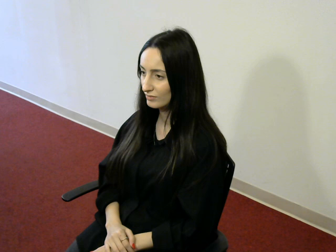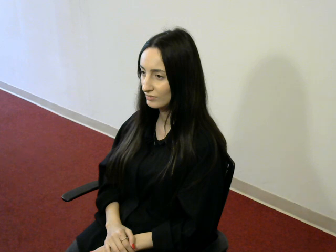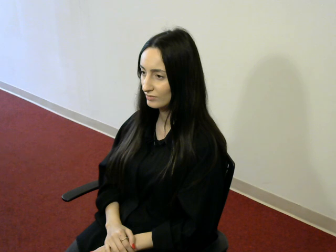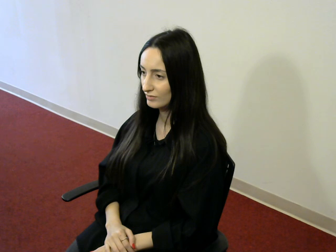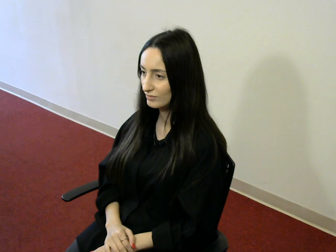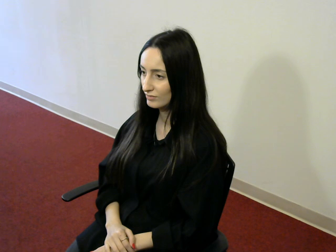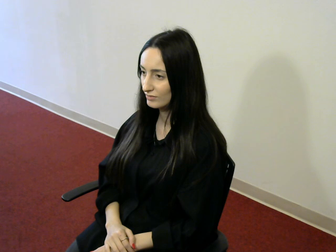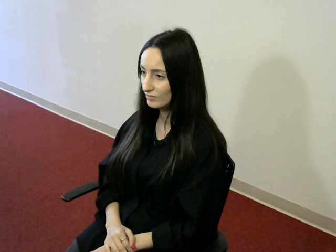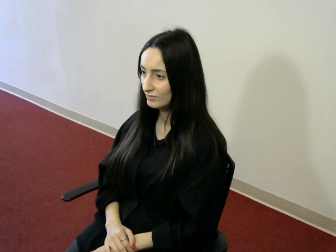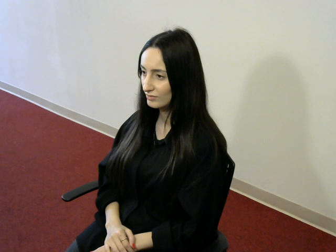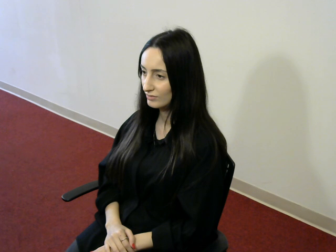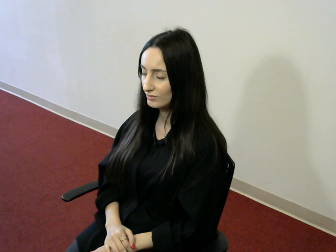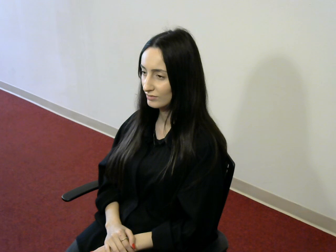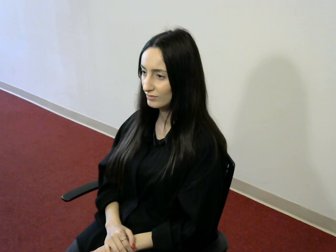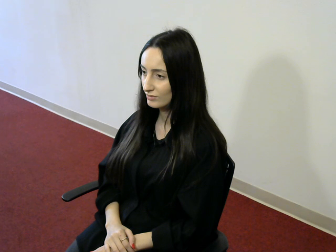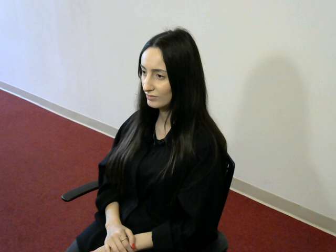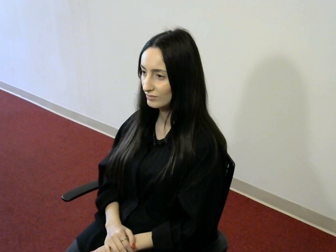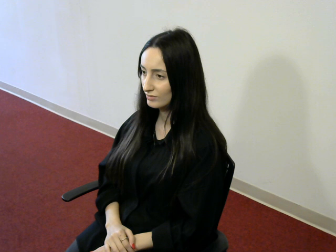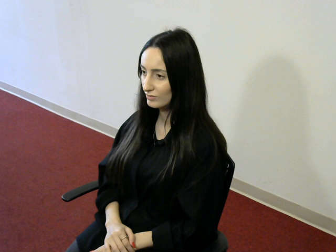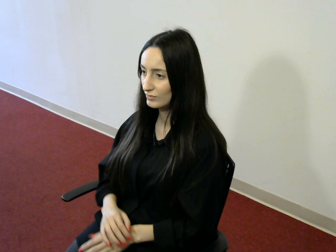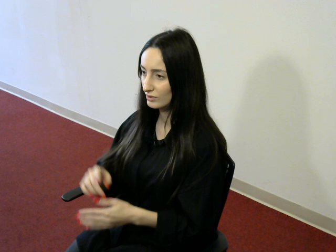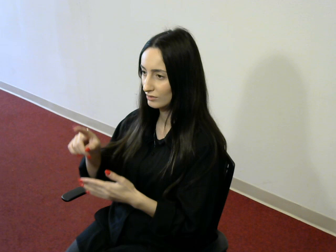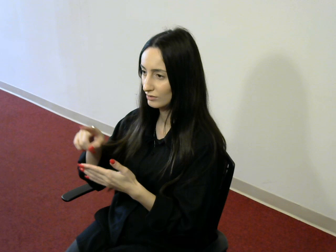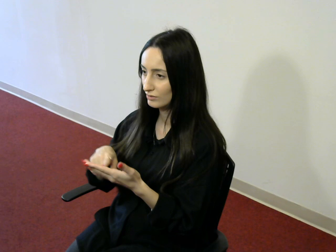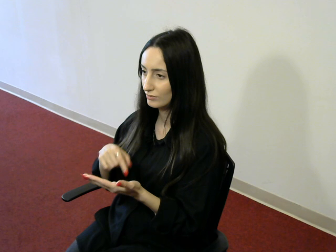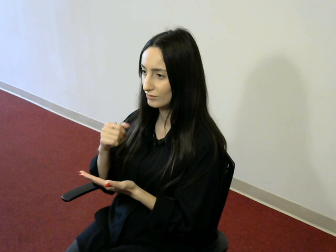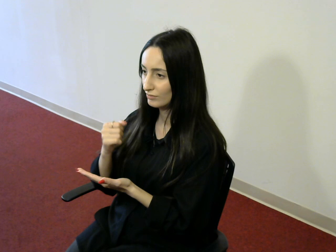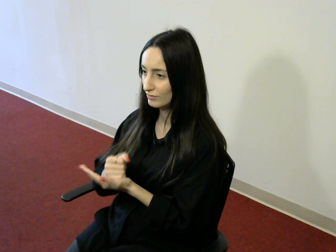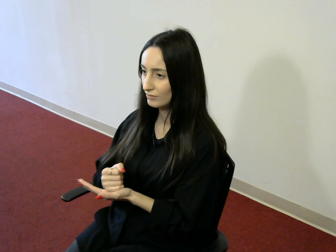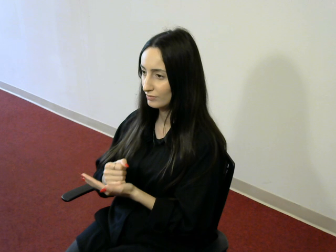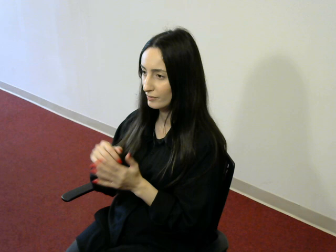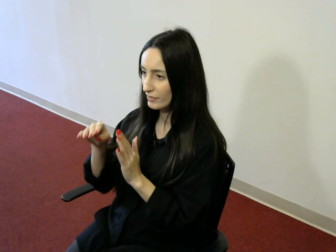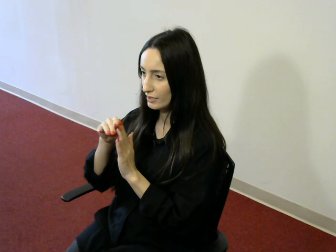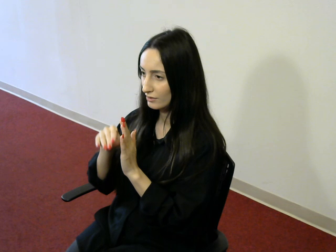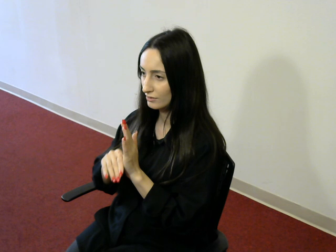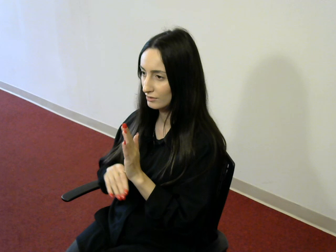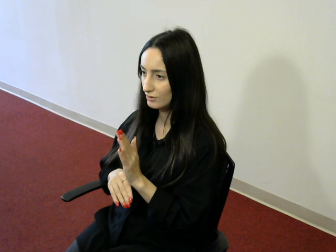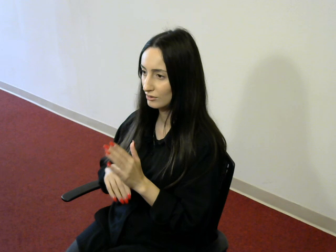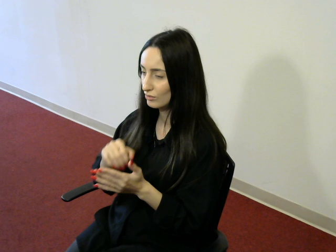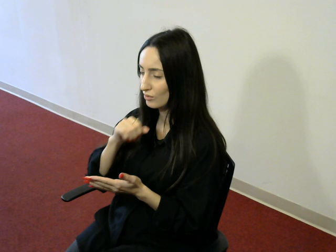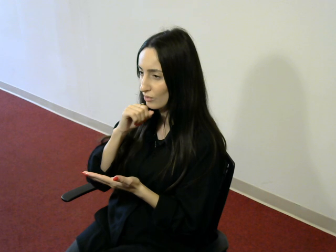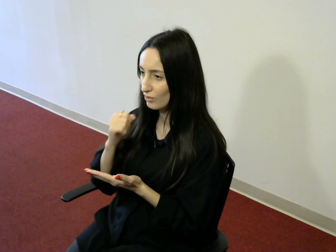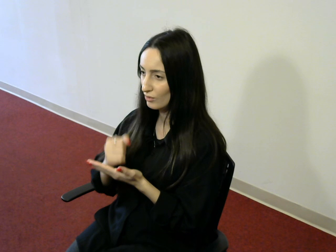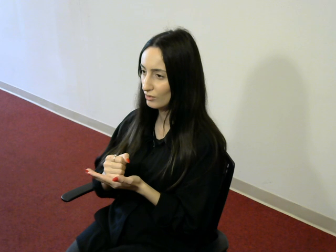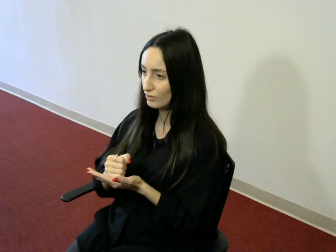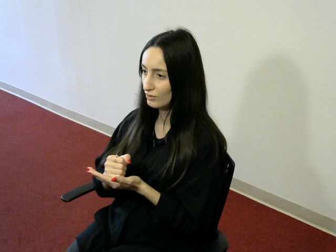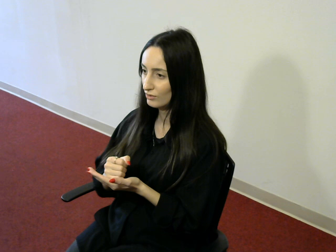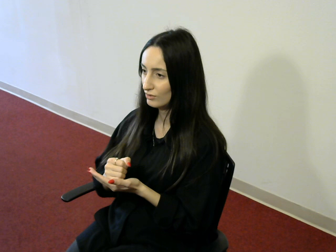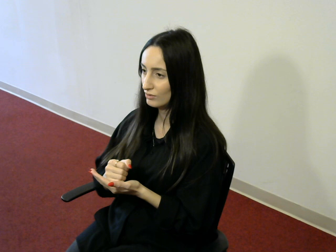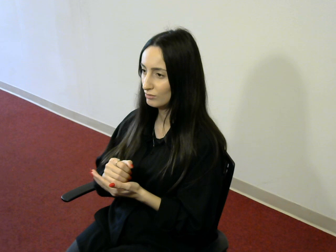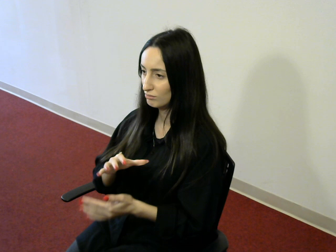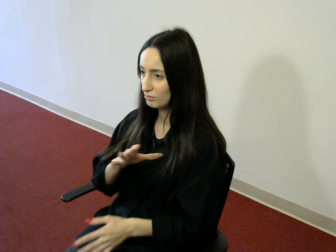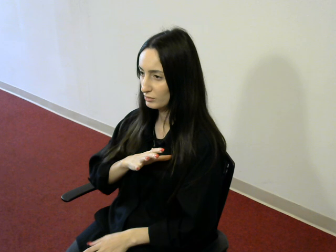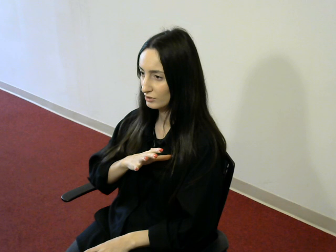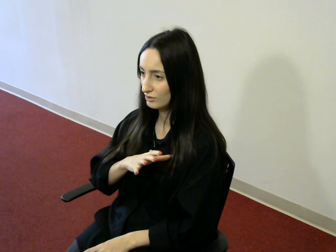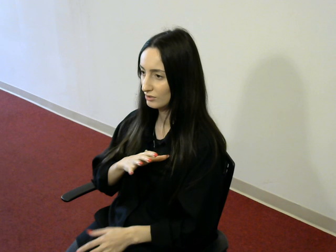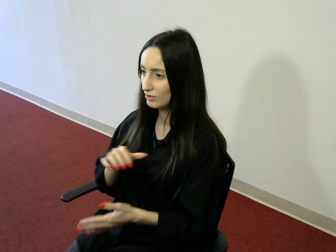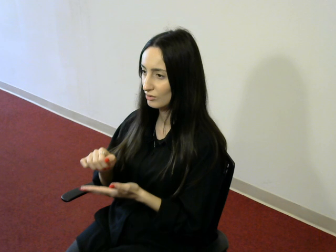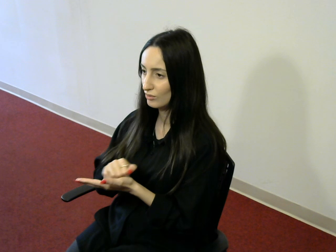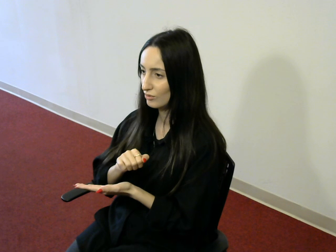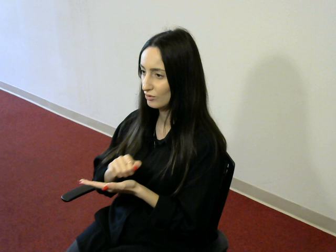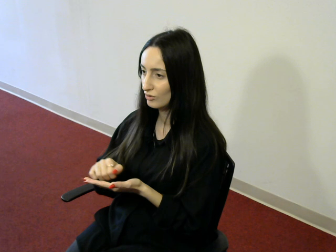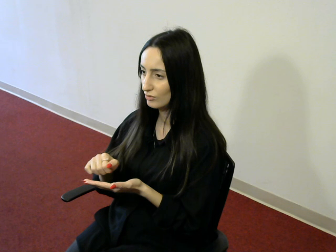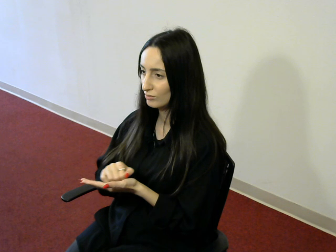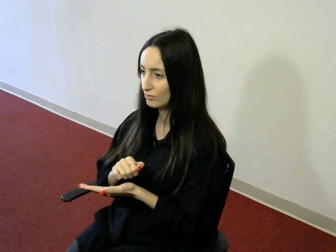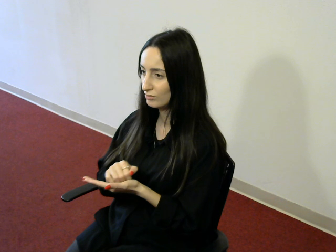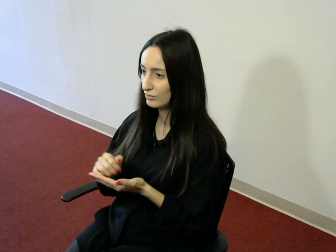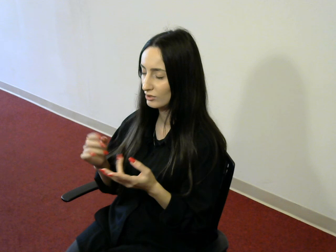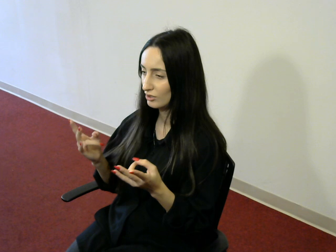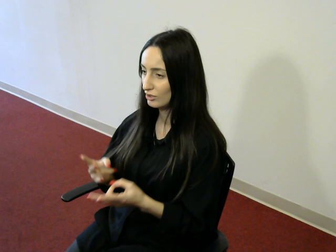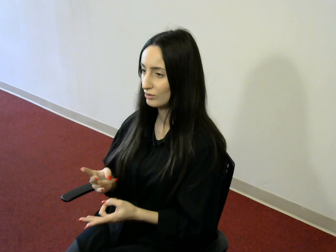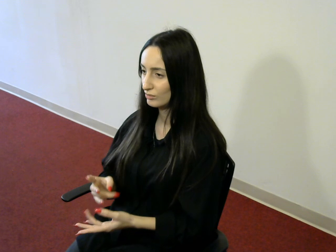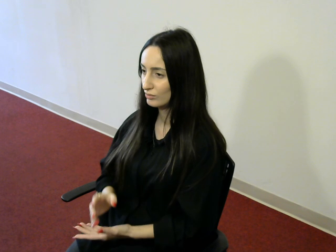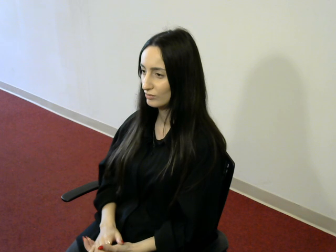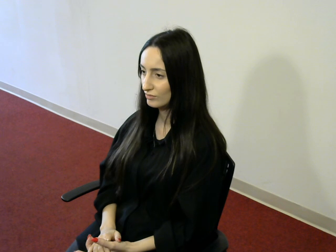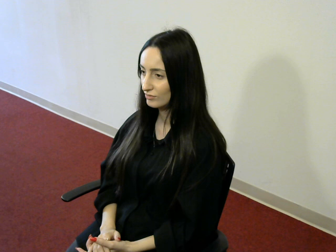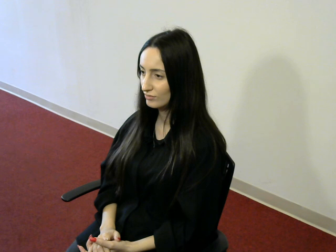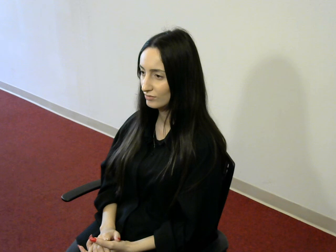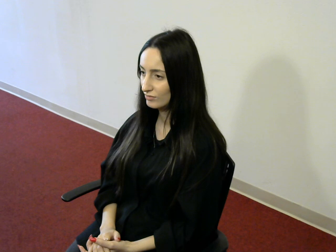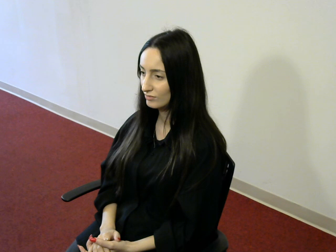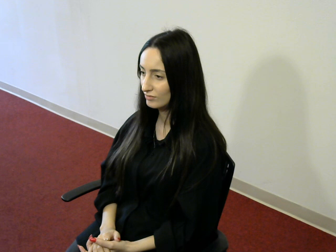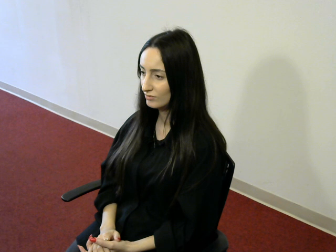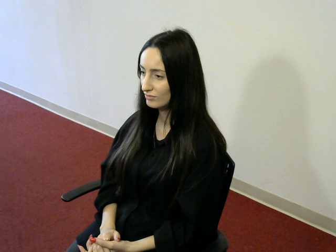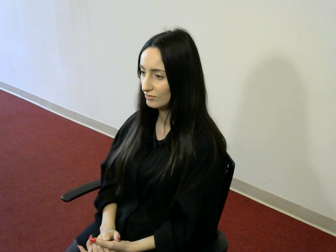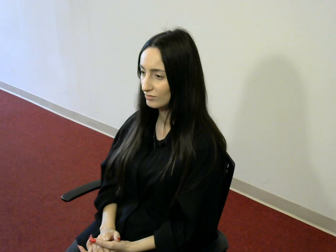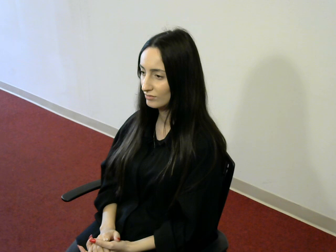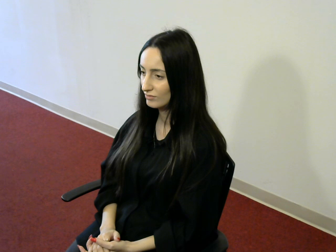Notarial qaydada təsdiq olunmuş sənədlər lazımdır